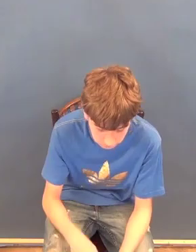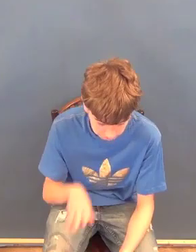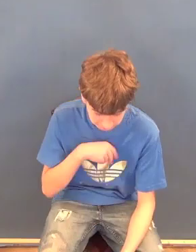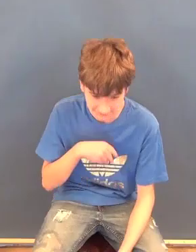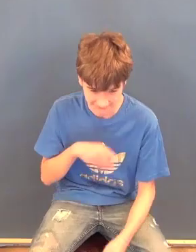Mogę.